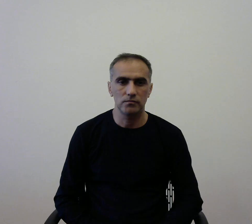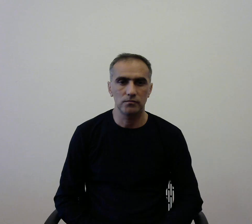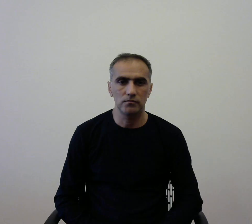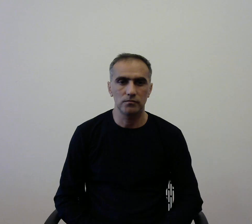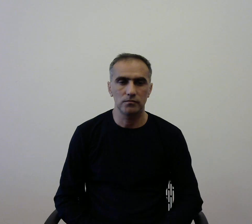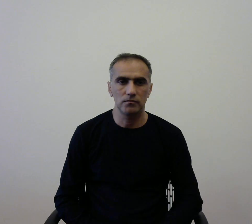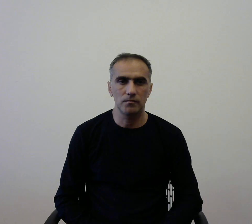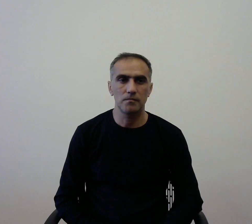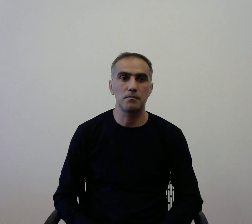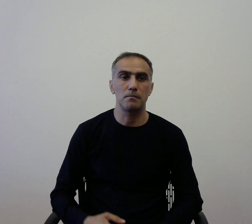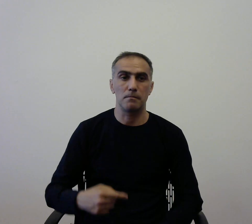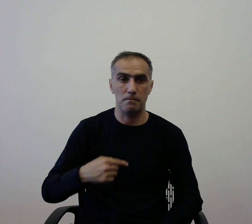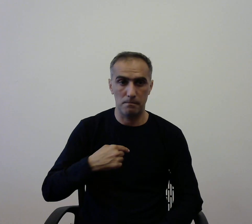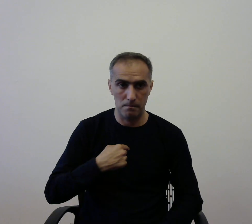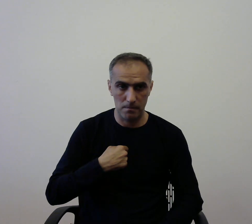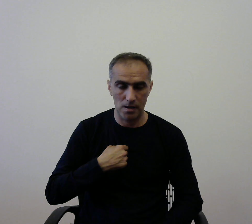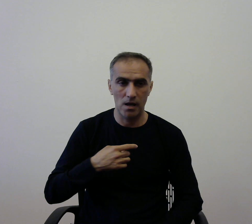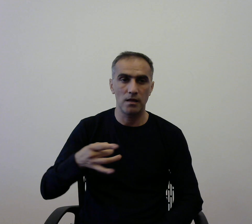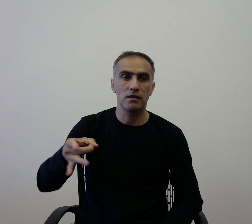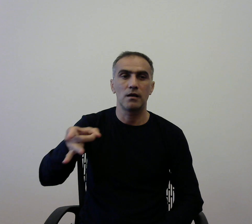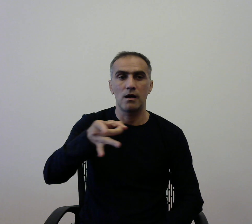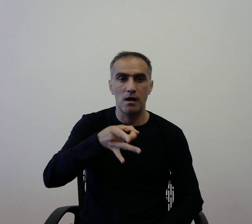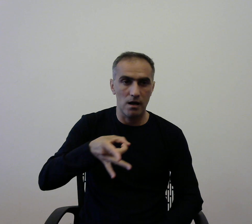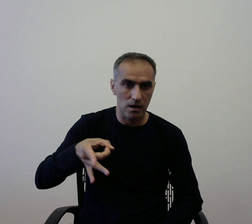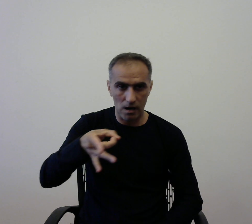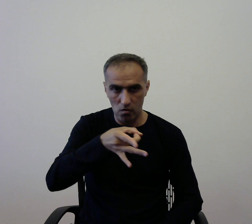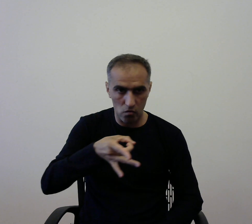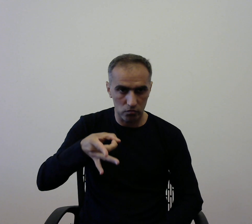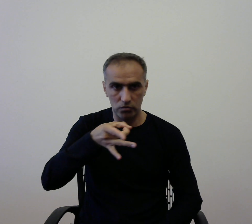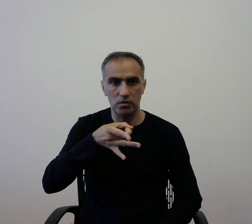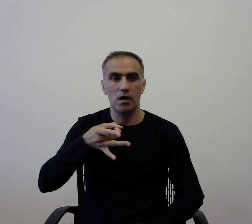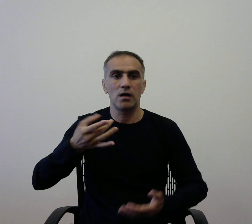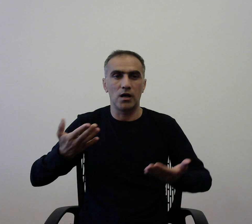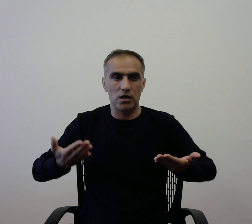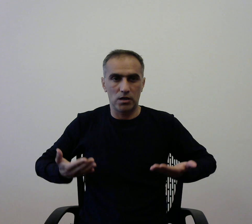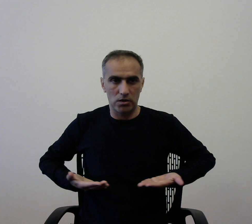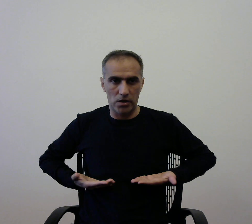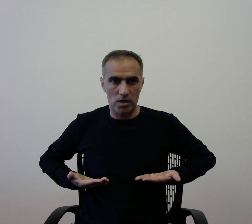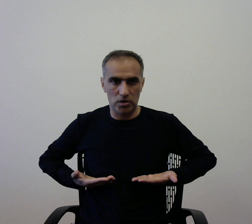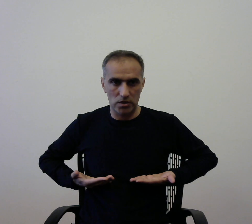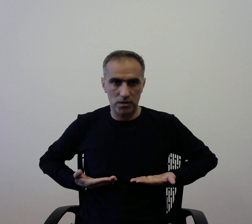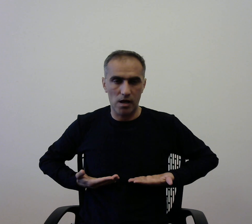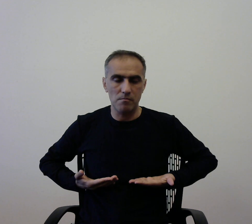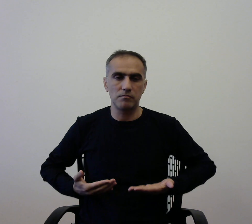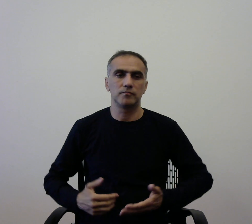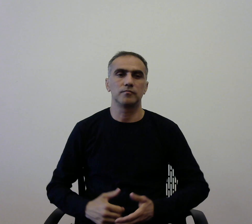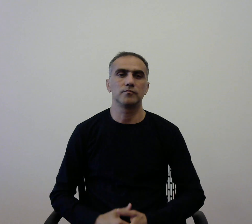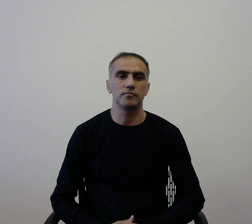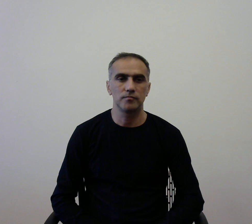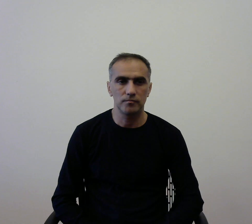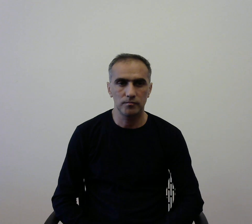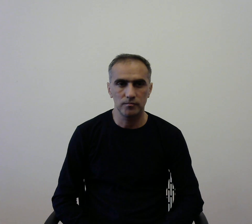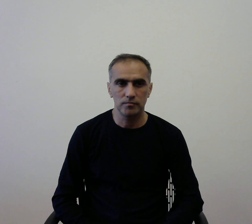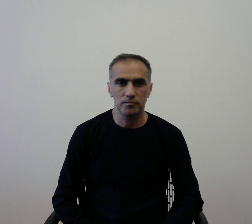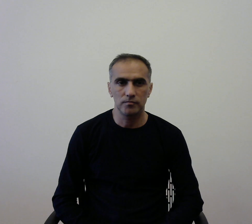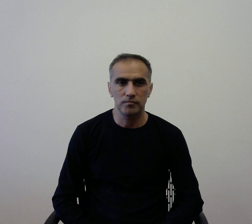Mən rayonda yaşayıram